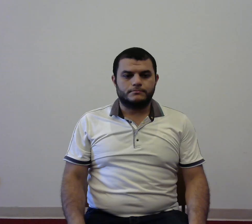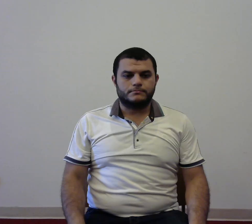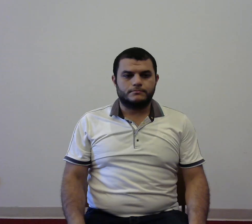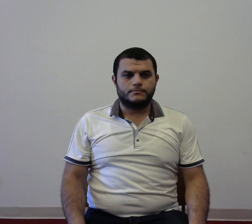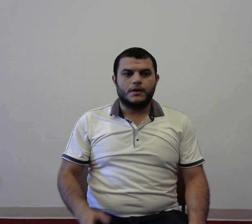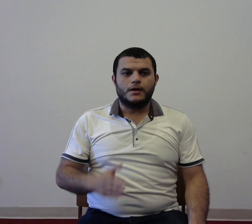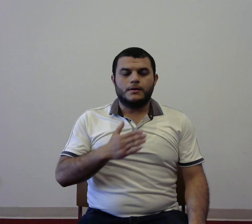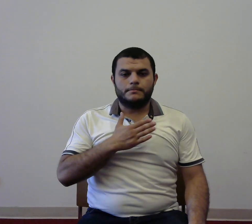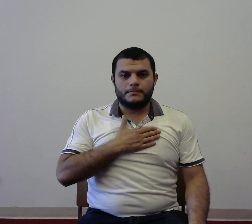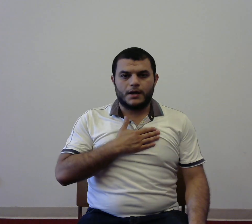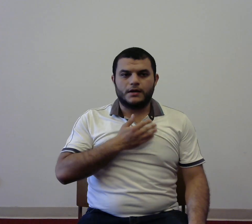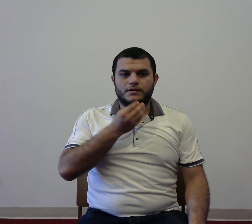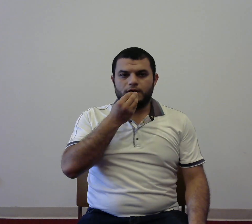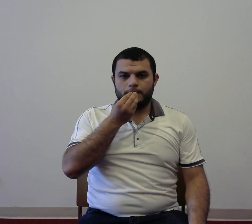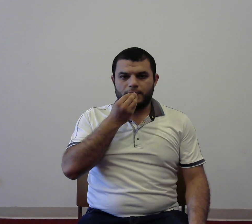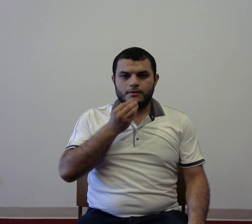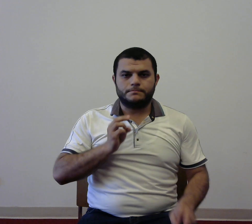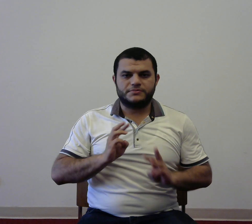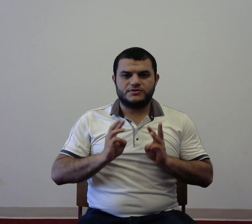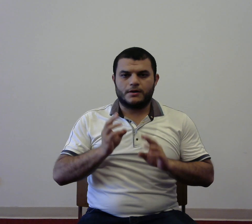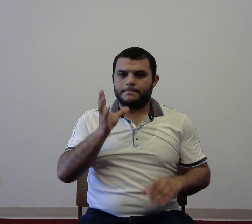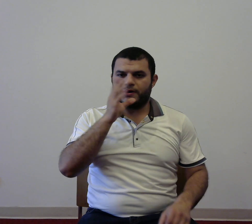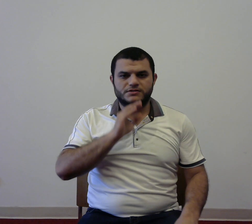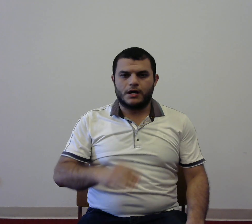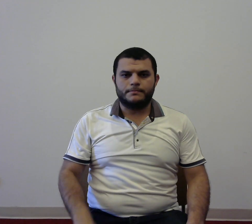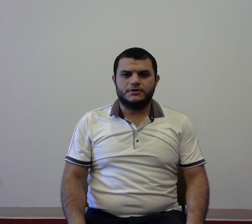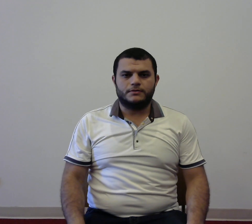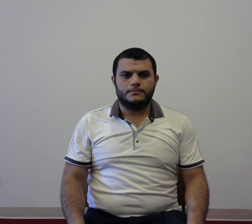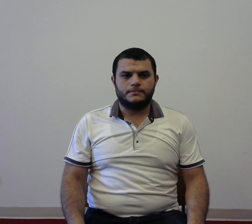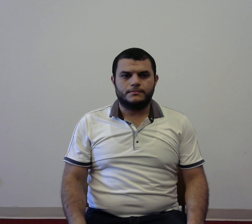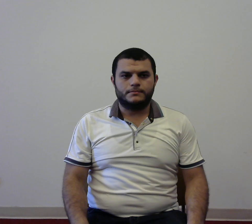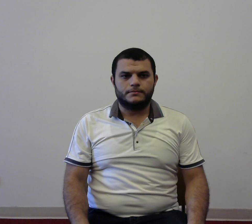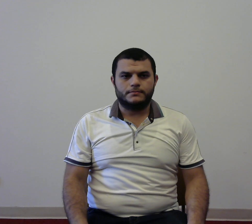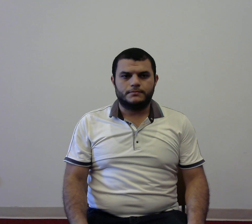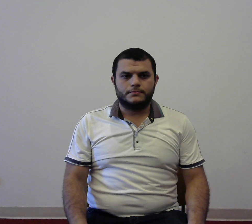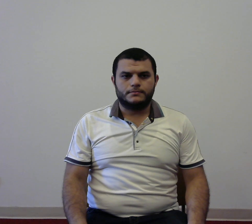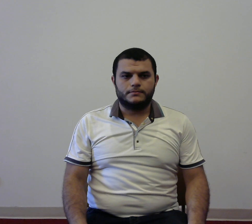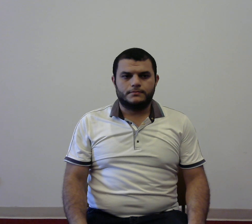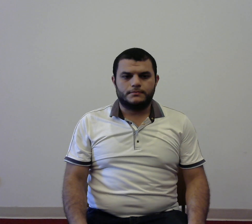Mən yemək bişirməyi bacarmıram